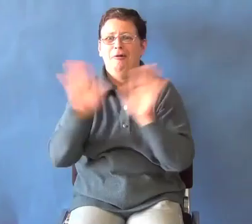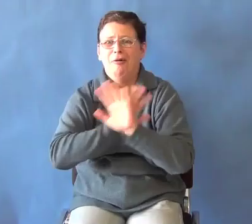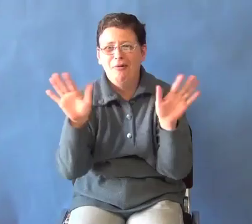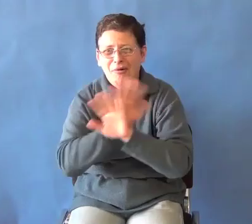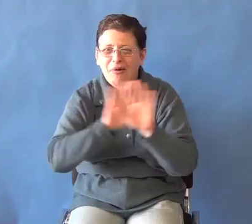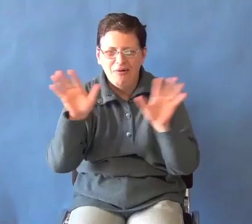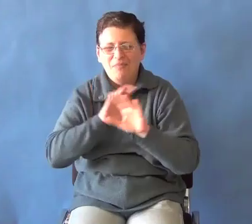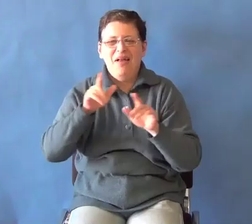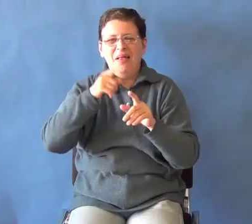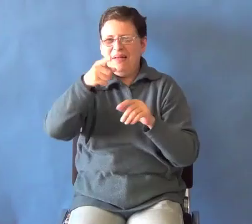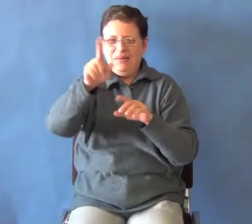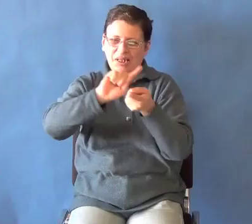Ty będziesz prosić "nie!"